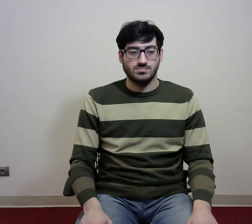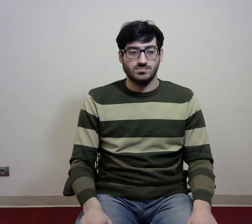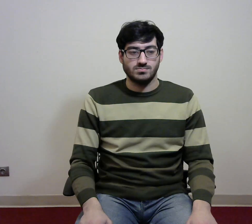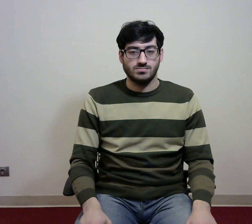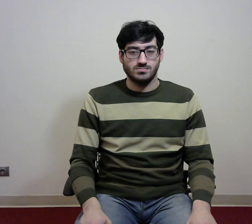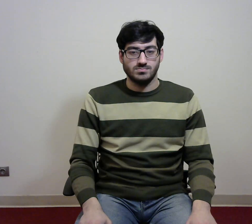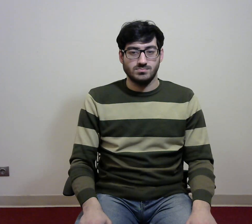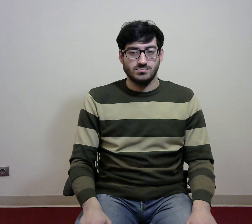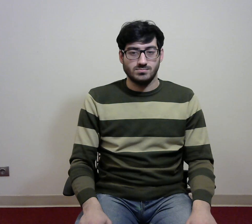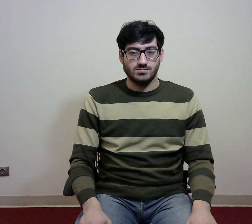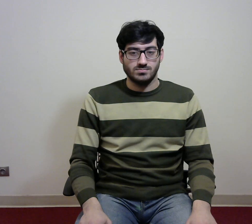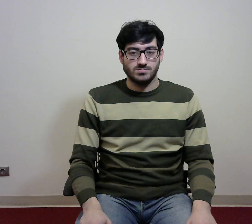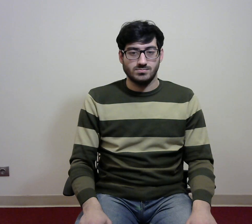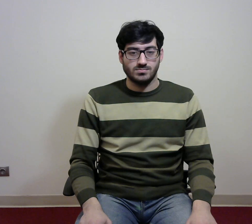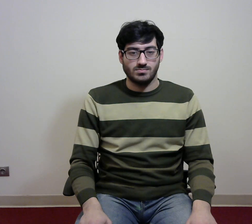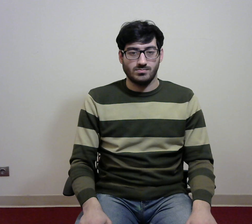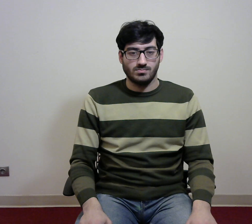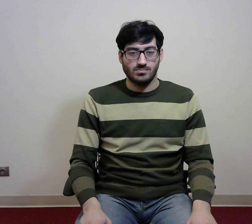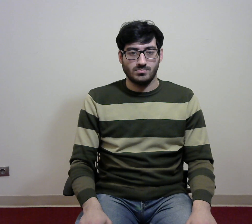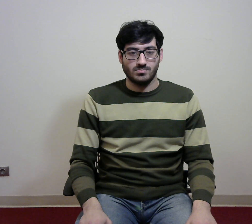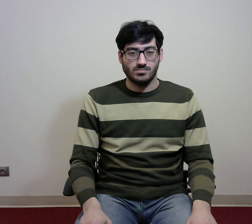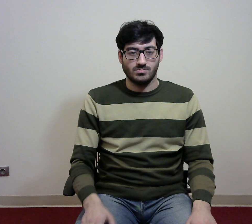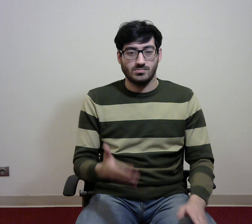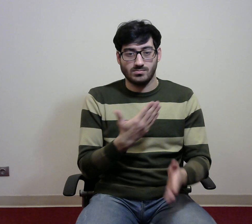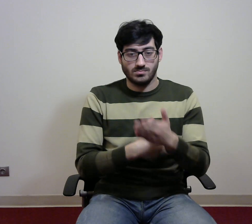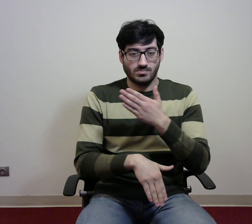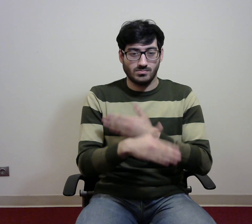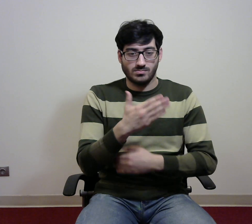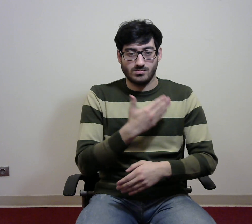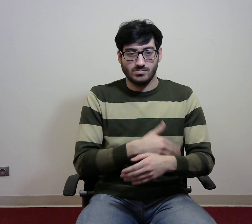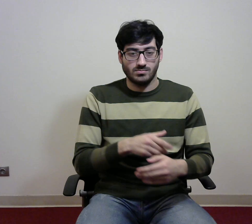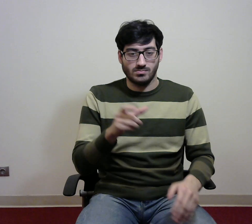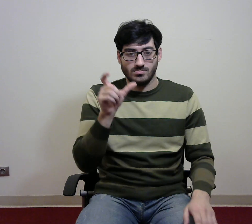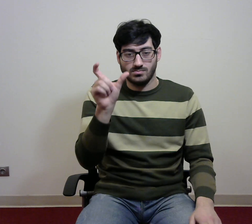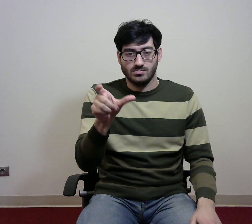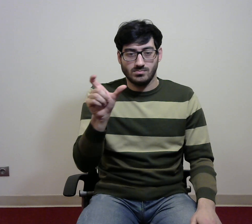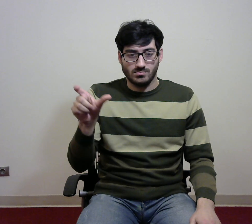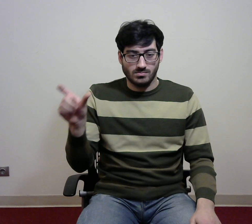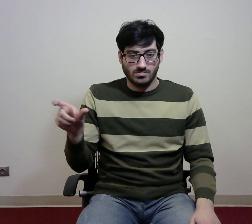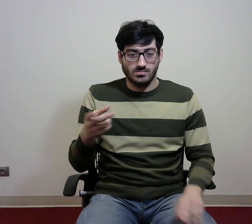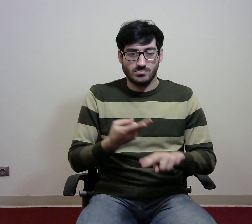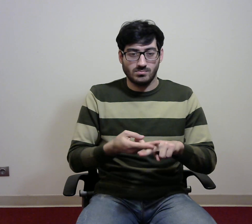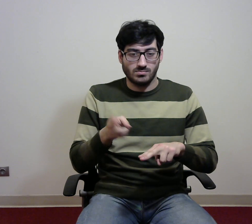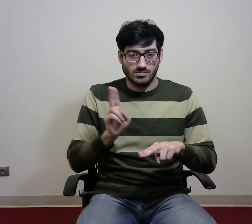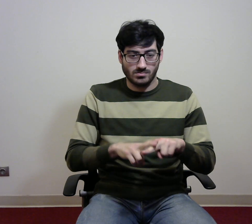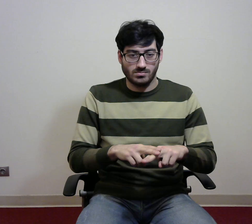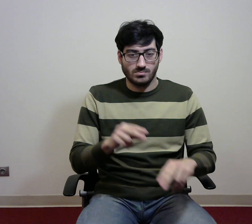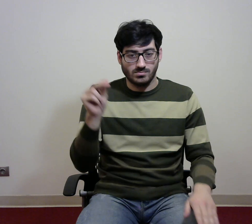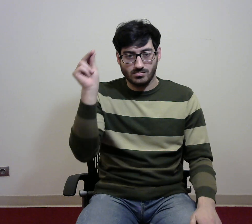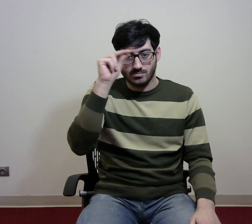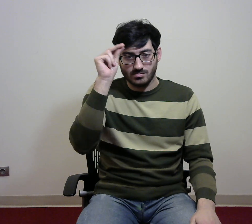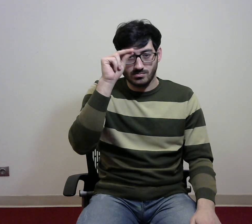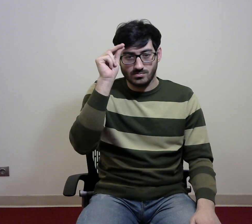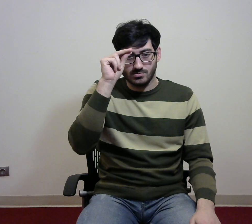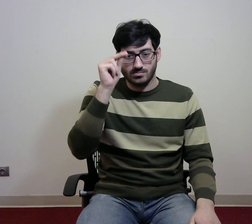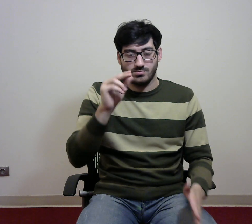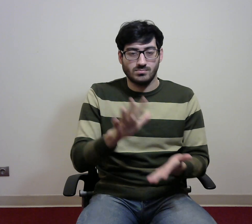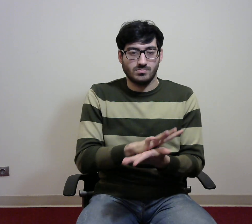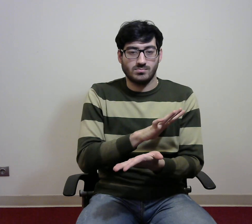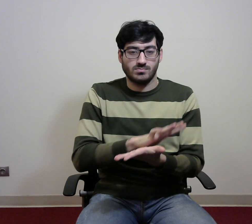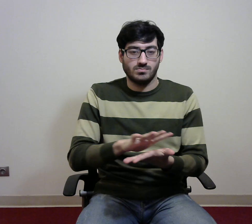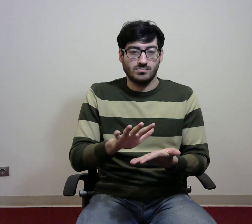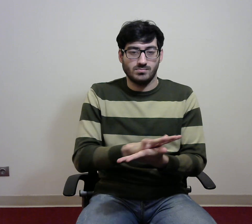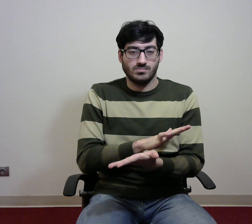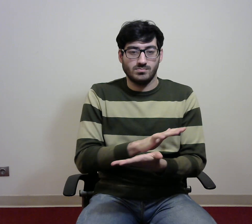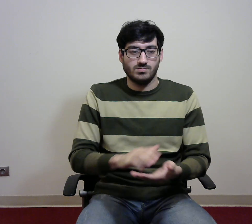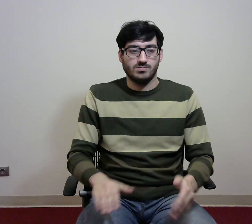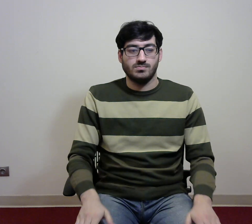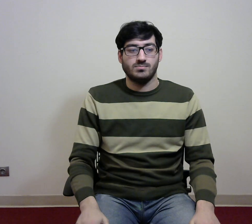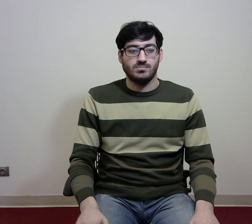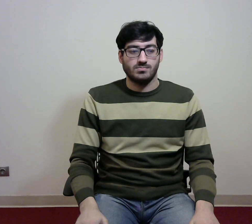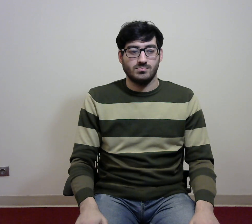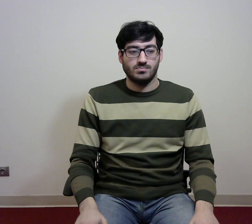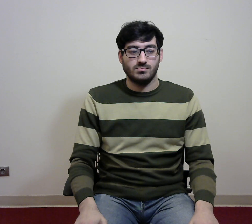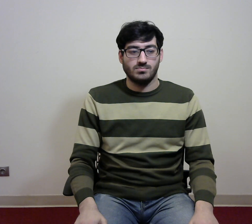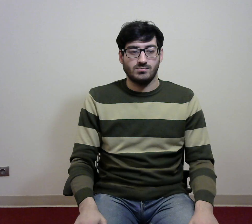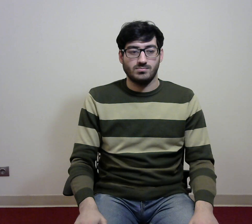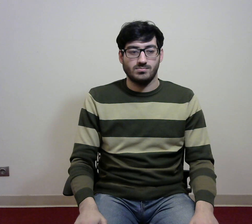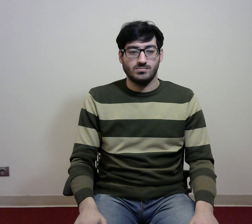Əlilliyi olan şəxslərə təhsil pulsuzdur